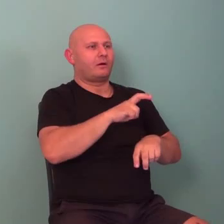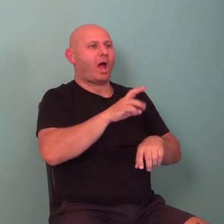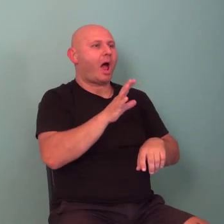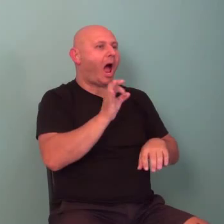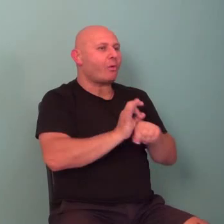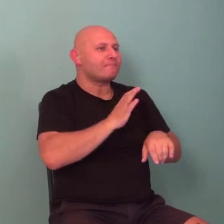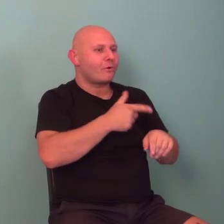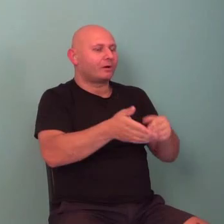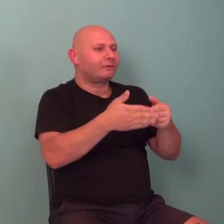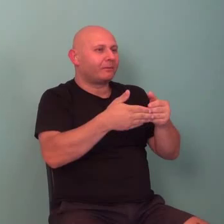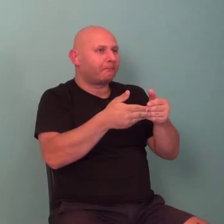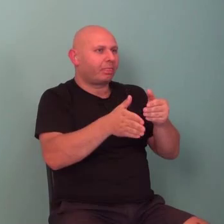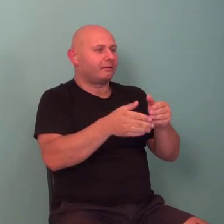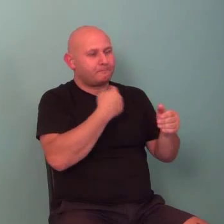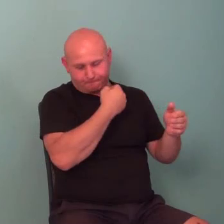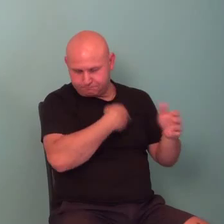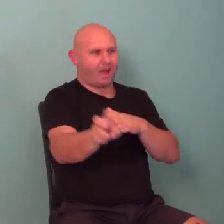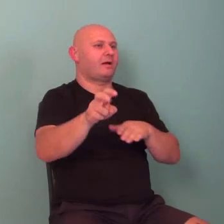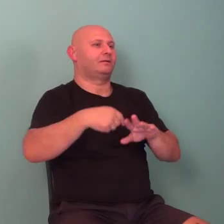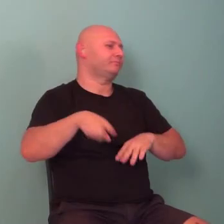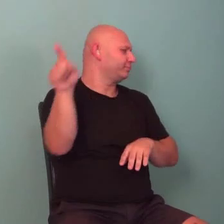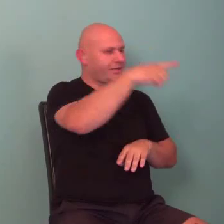Akurat otworzyły się drzwiczki klatki, a ptaszek nimi uciekł.